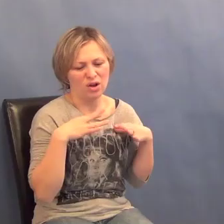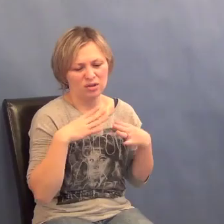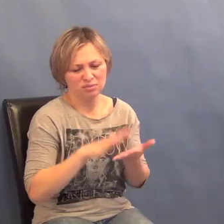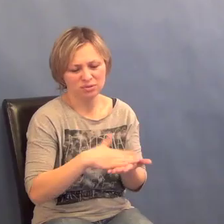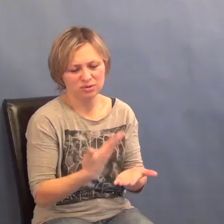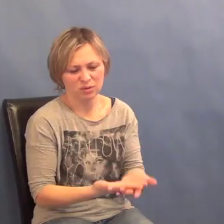Tak dla przykładu.